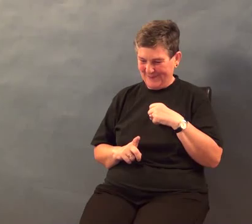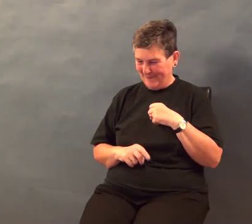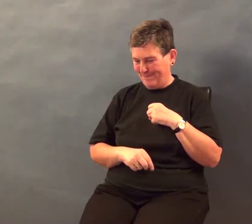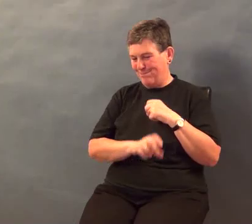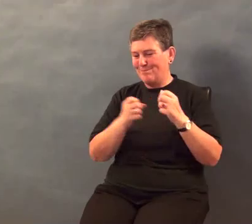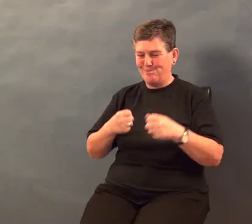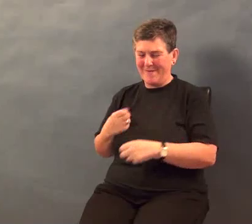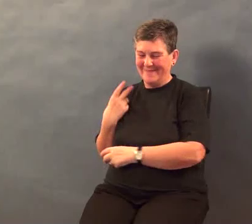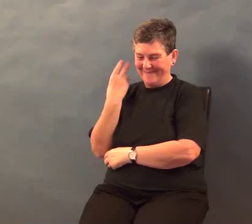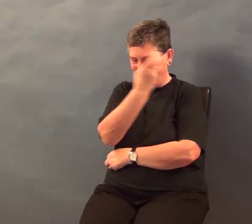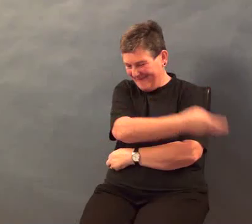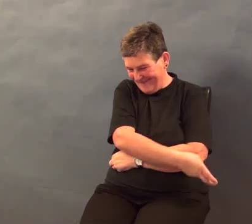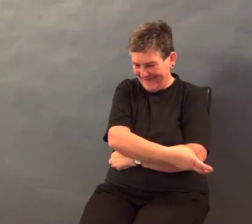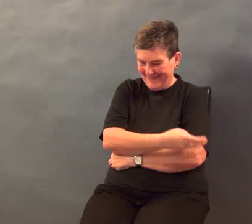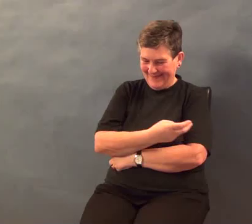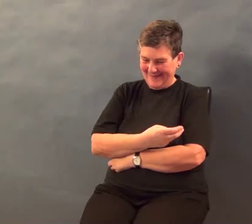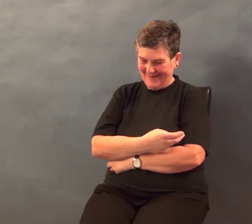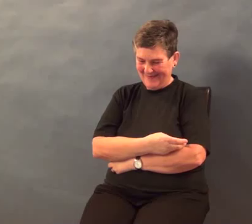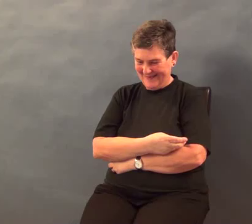Kot został uderzony i wyrzucony z budynku.